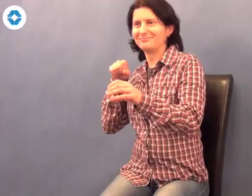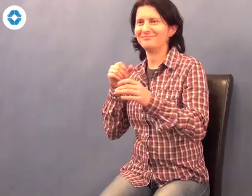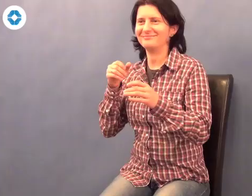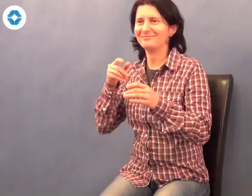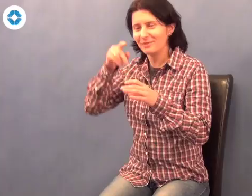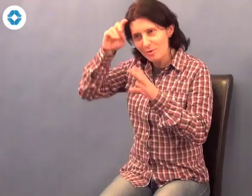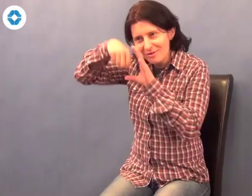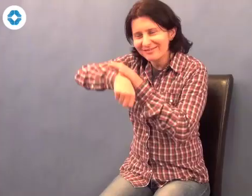Miał głowę wsadzoną do słoika.